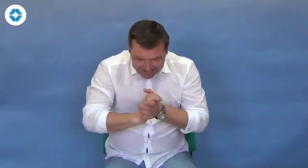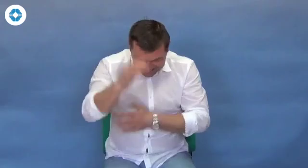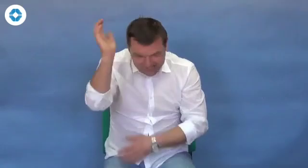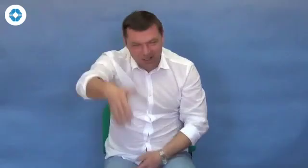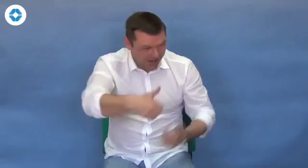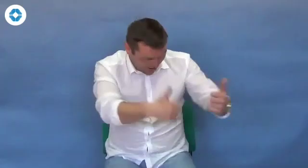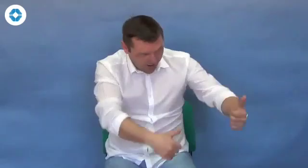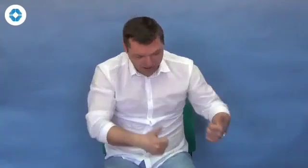Super.